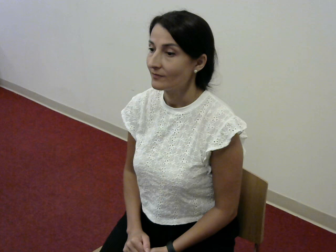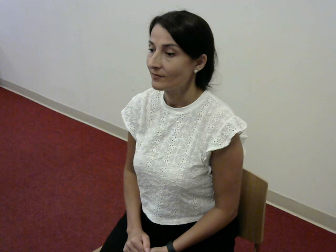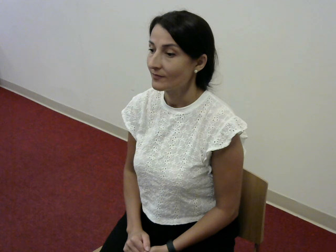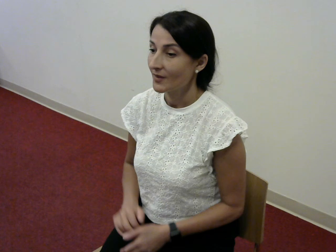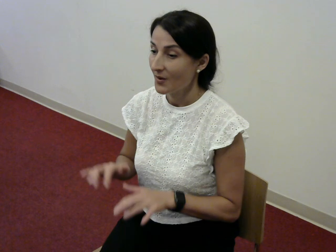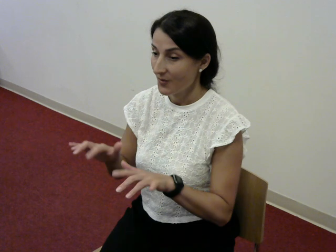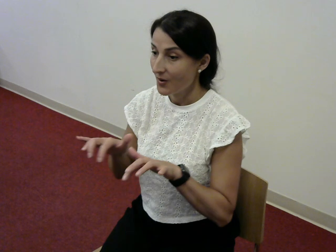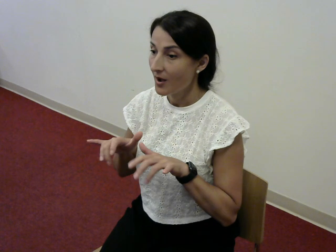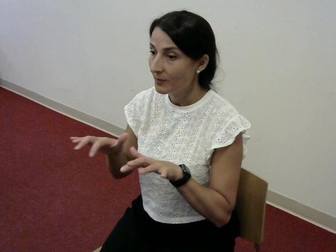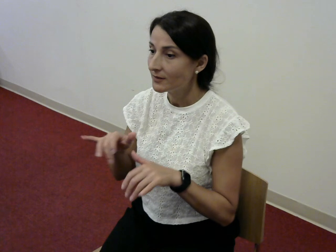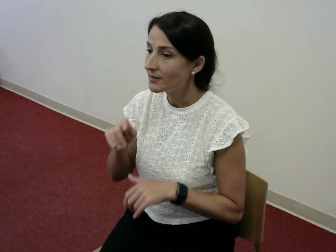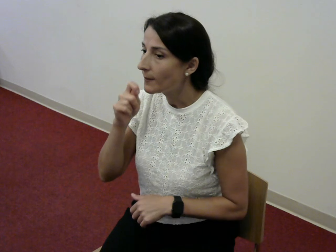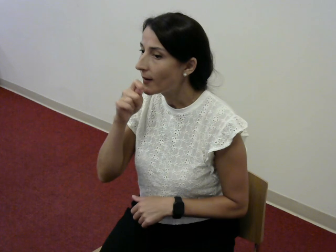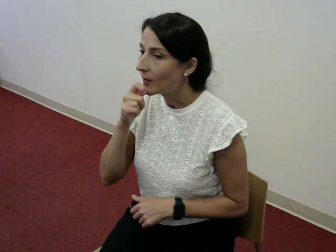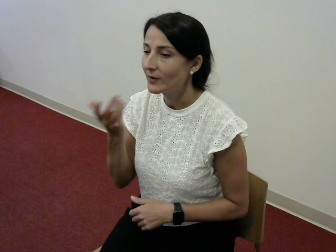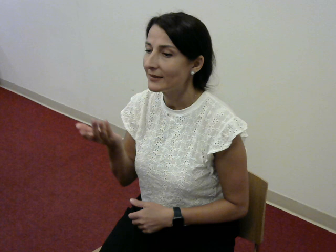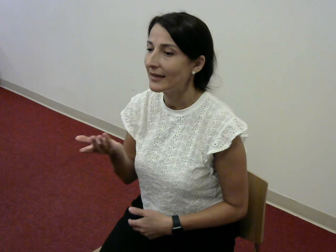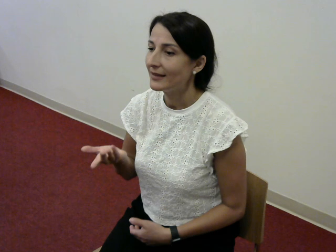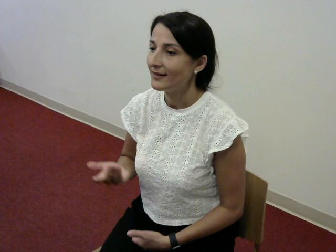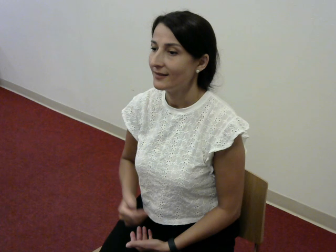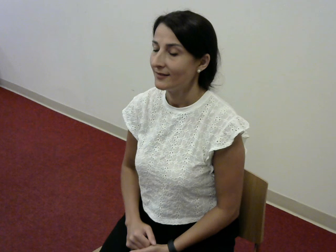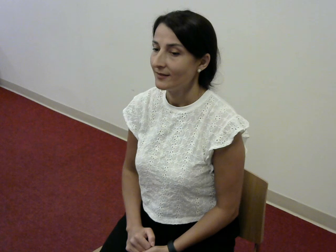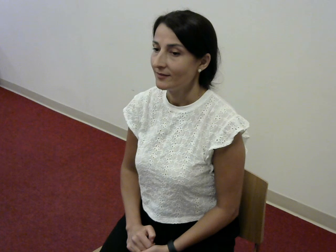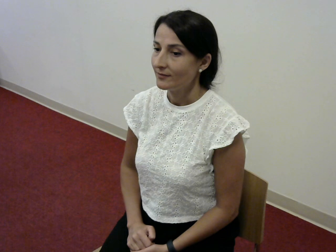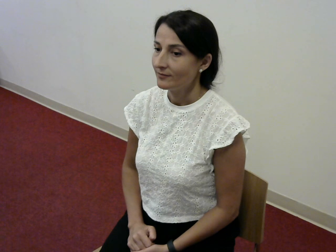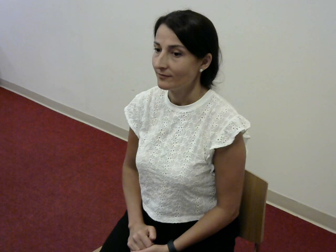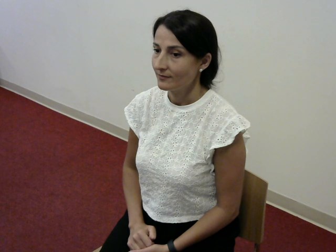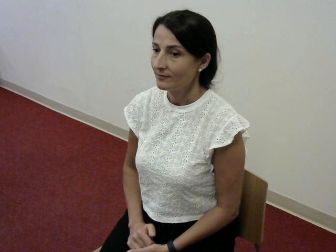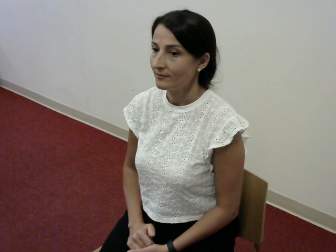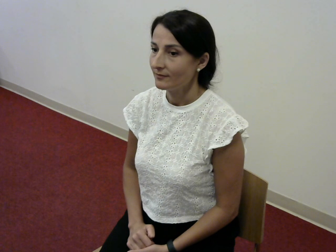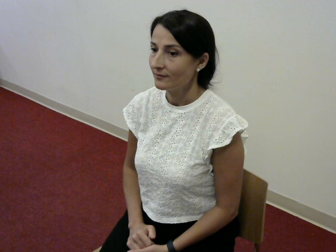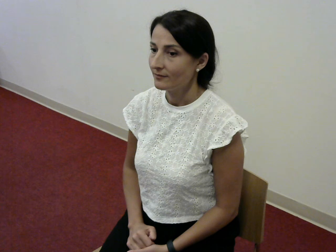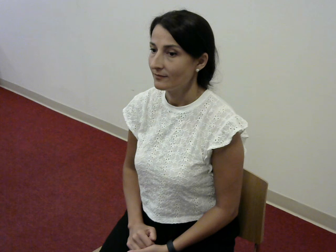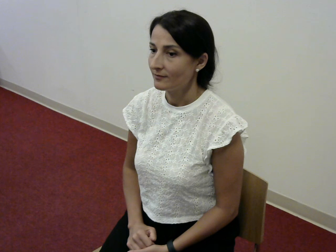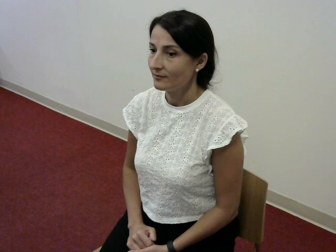Kompüterin parolu nədir?